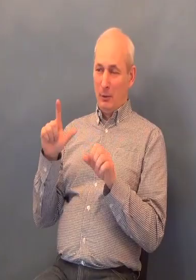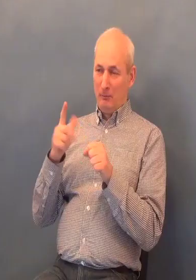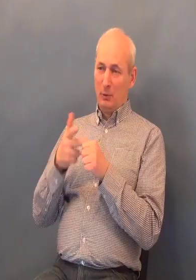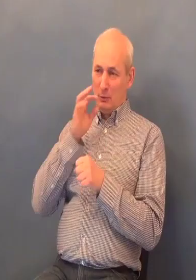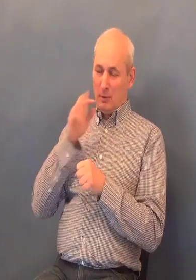Do siódmej trzydzieści.